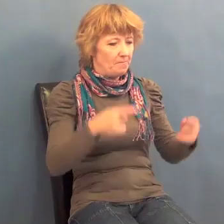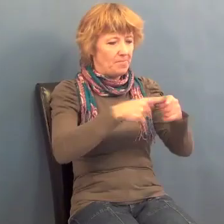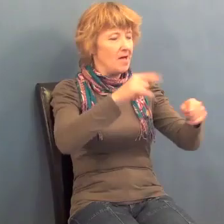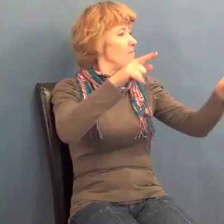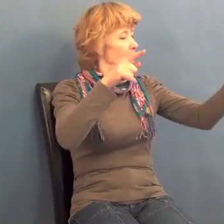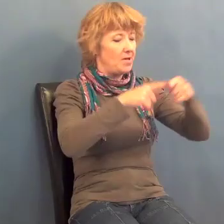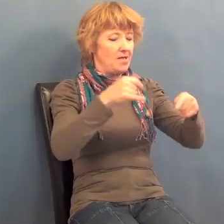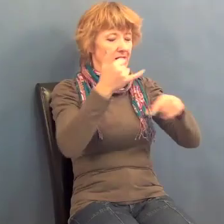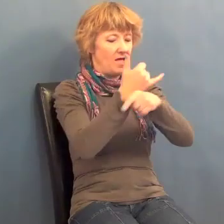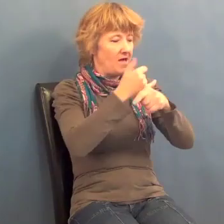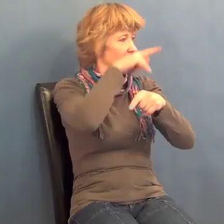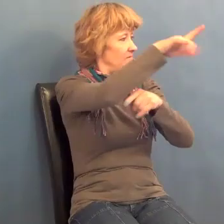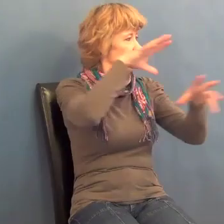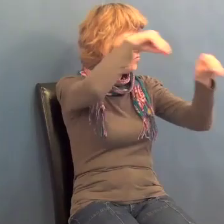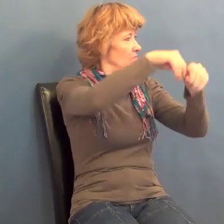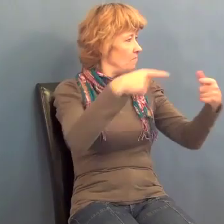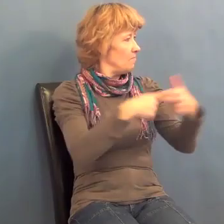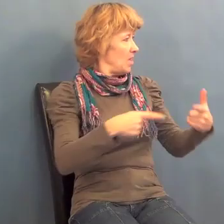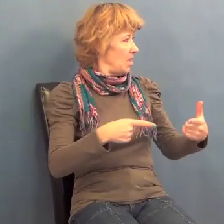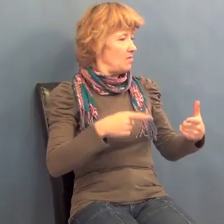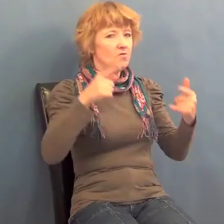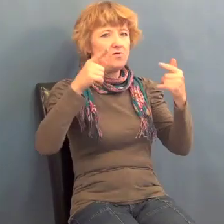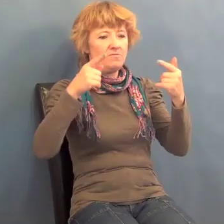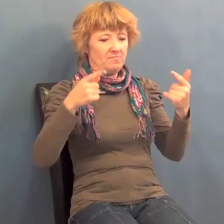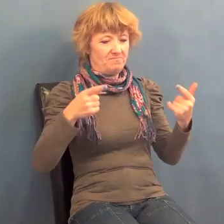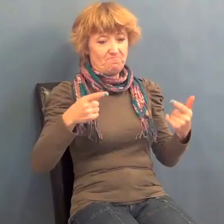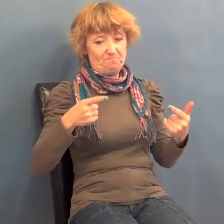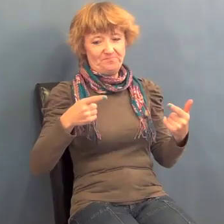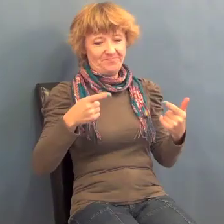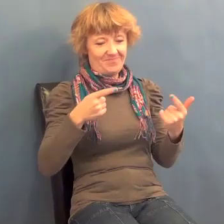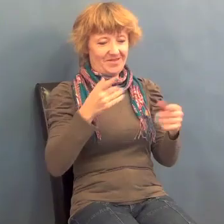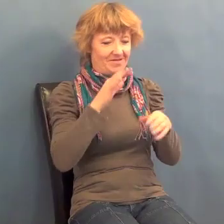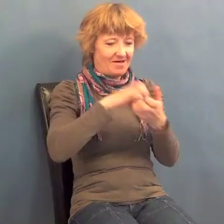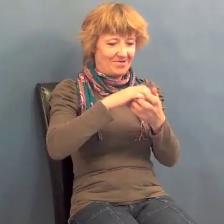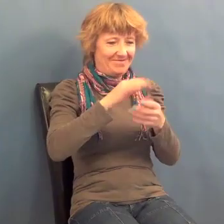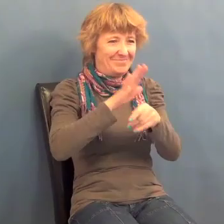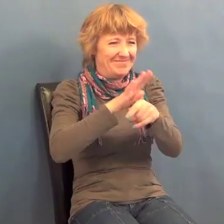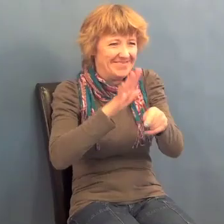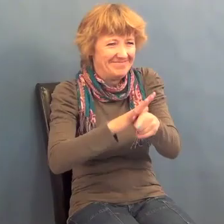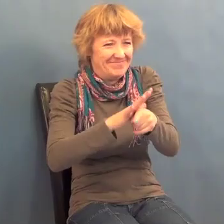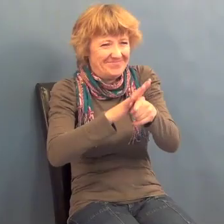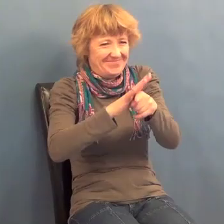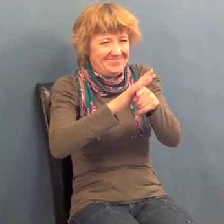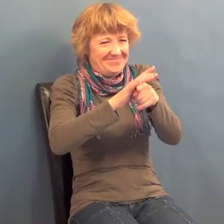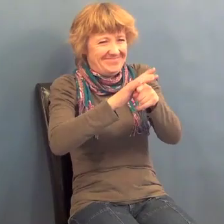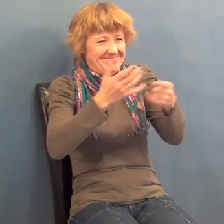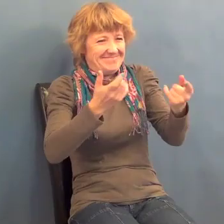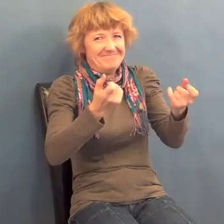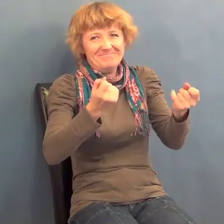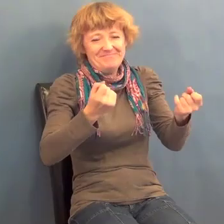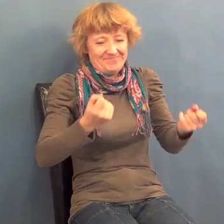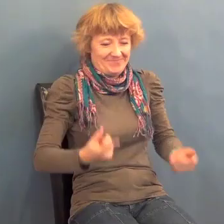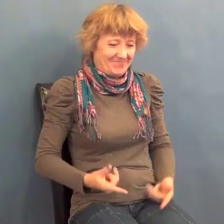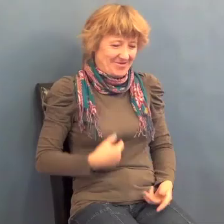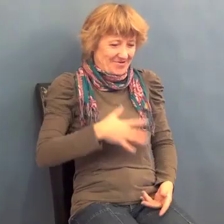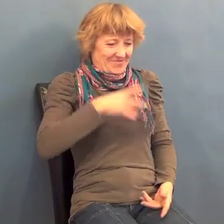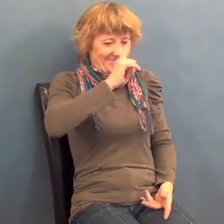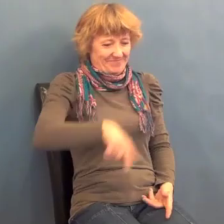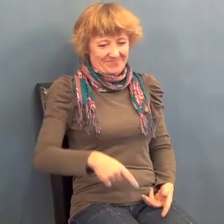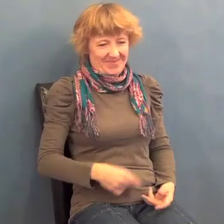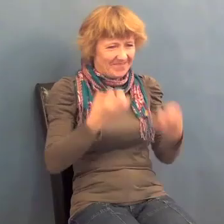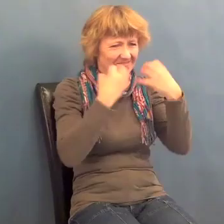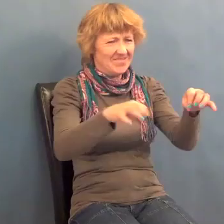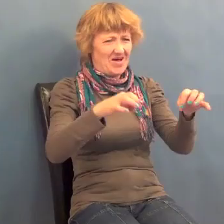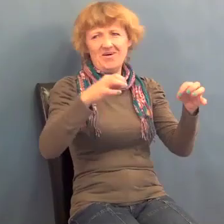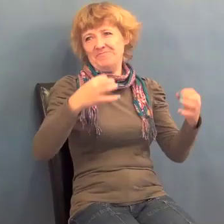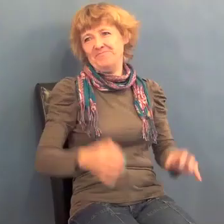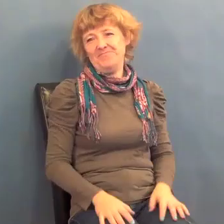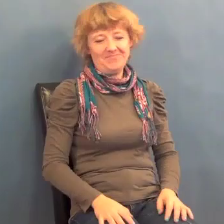To by pasowało w kawiarni, ale hamburger i piwo? Jest skreślony znak, powinno być wolno.